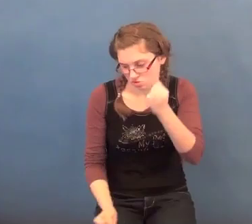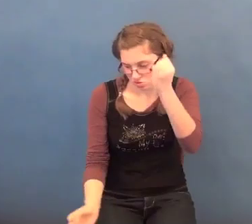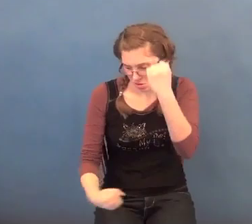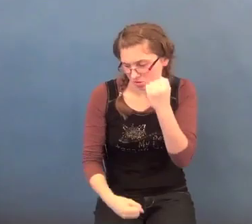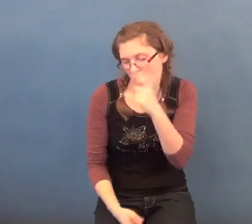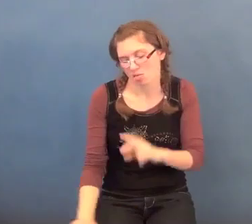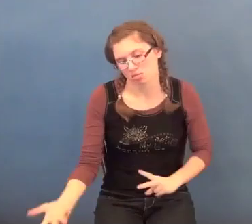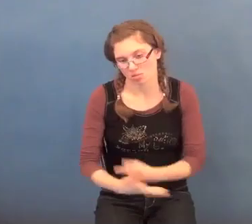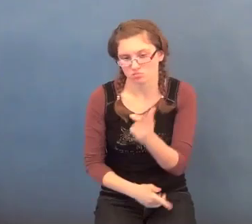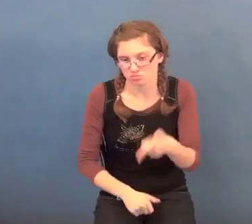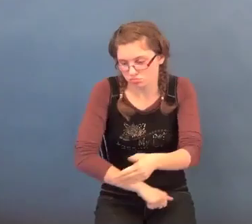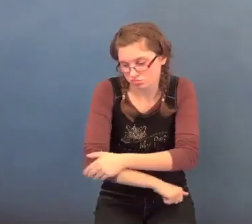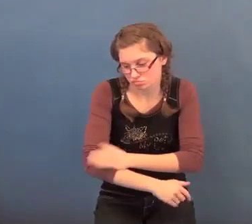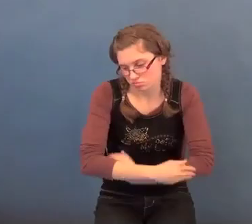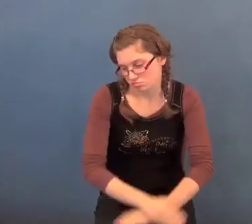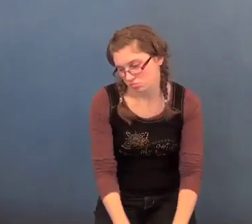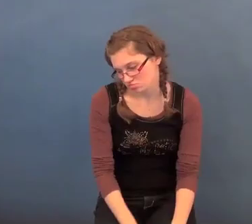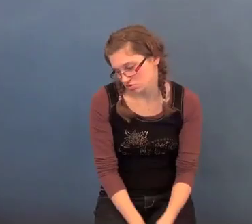Na wypadek upadku trzeba mieć ochraniacze na łokcie i kolana.